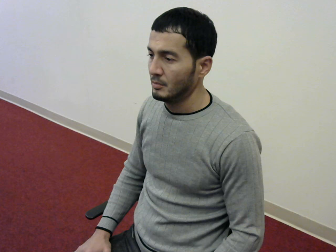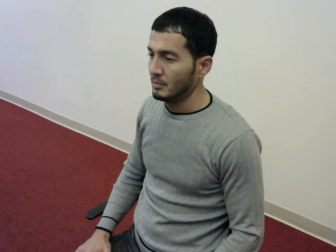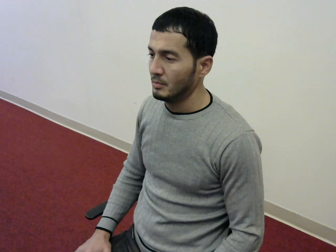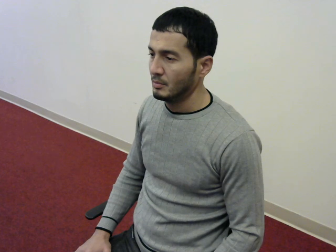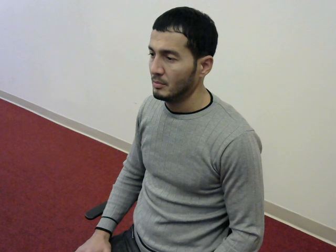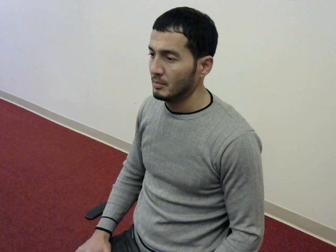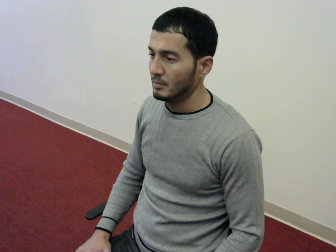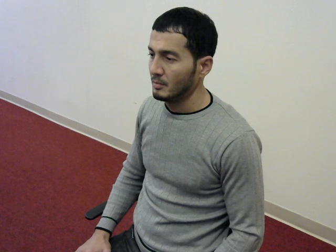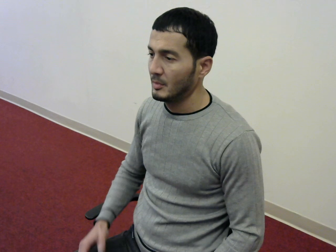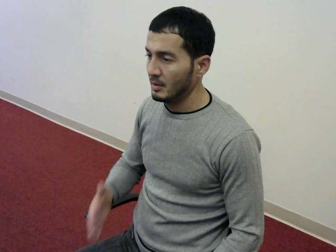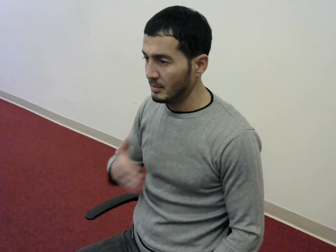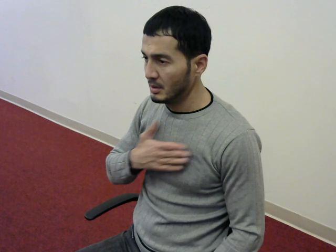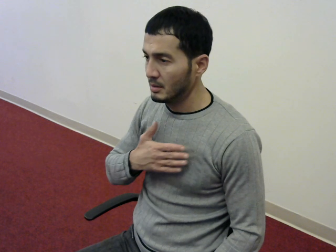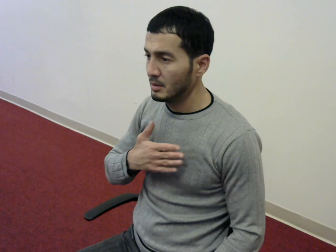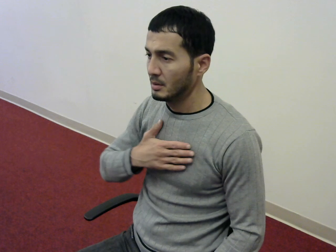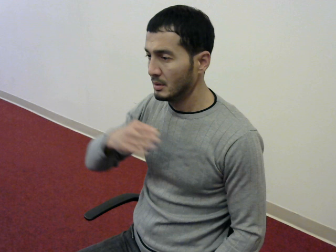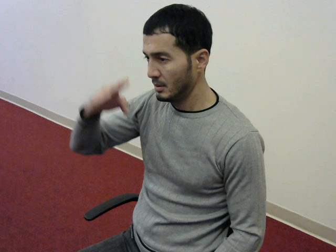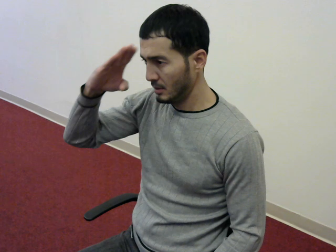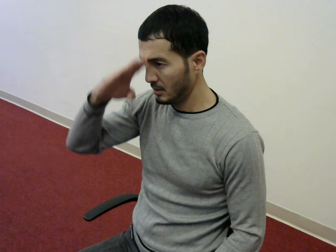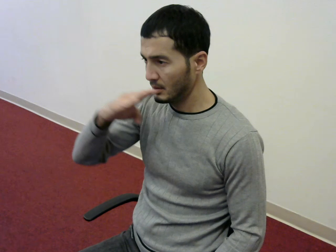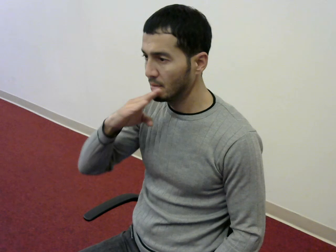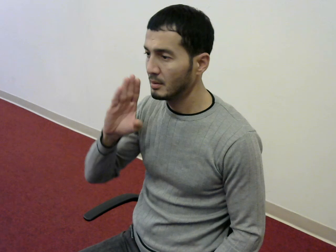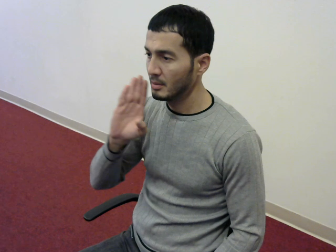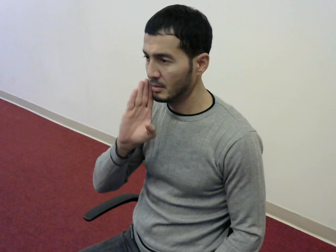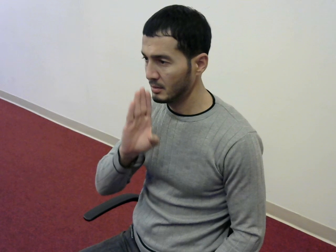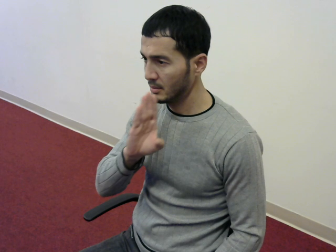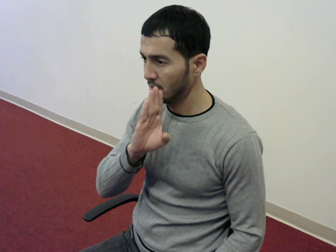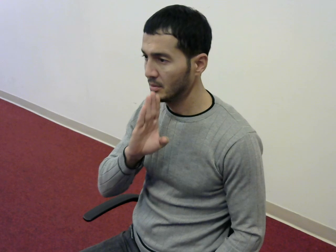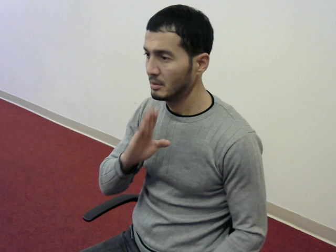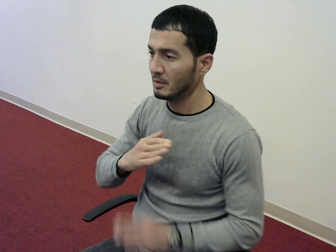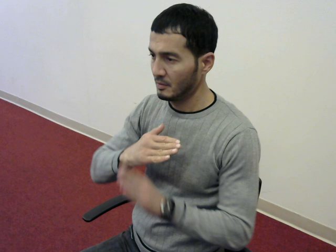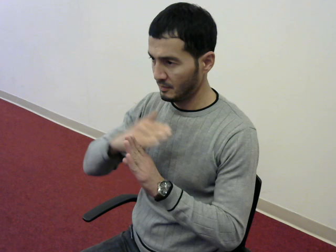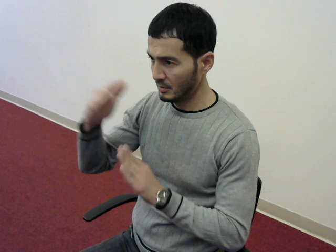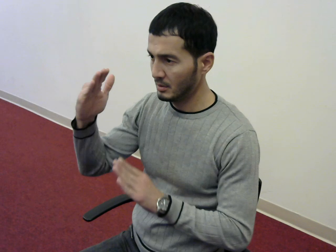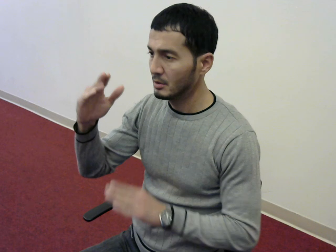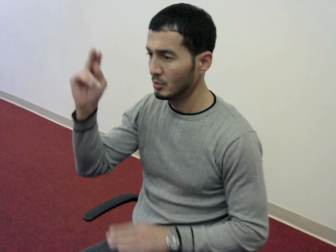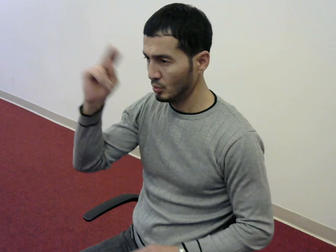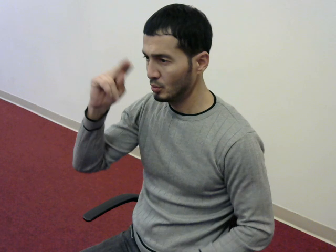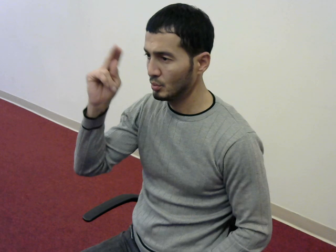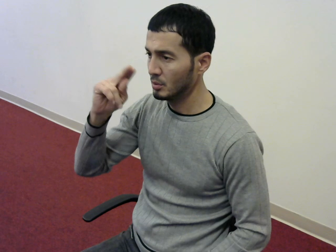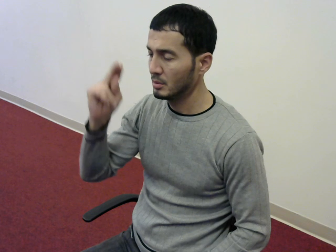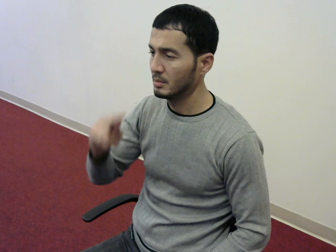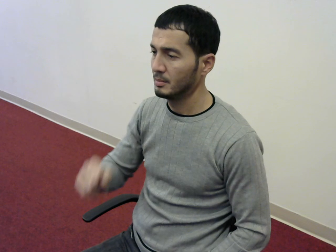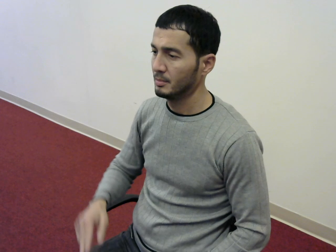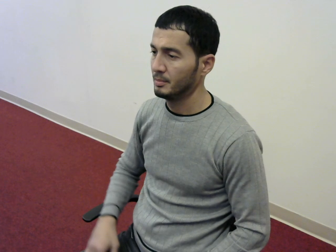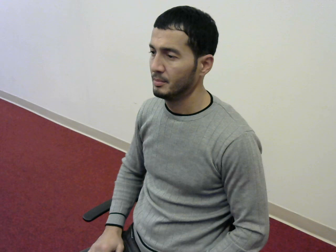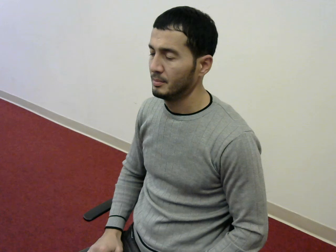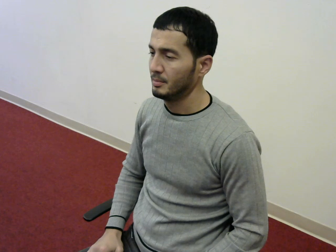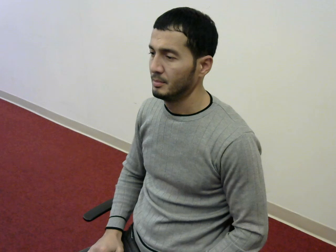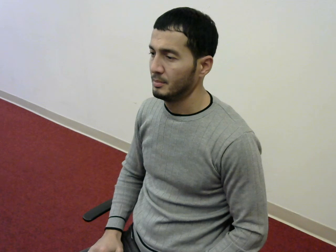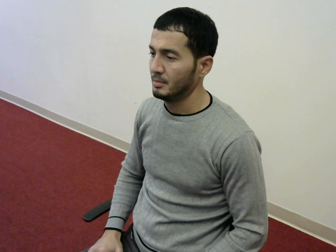Mənim valideynlərim ali təhsillidir